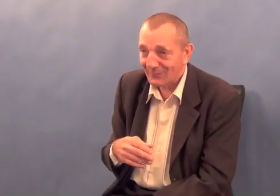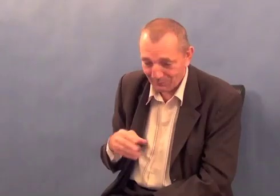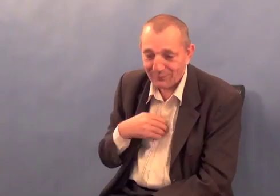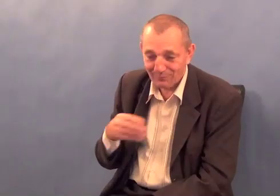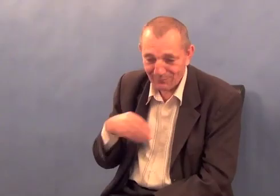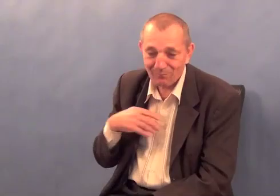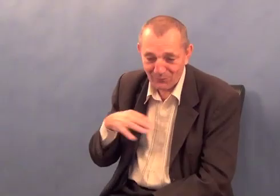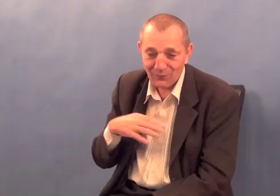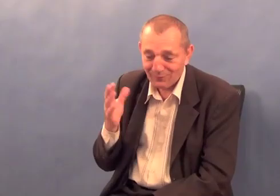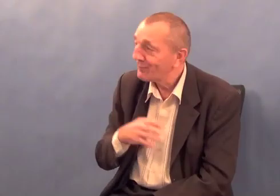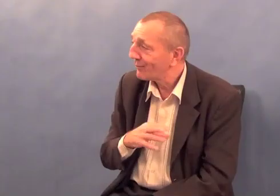Można, można, wolne.